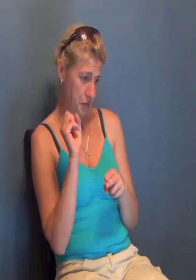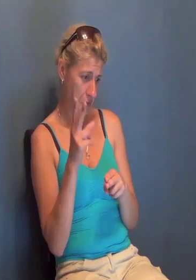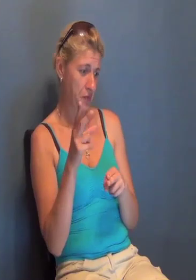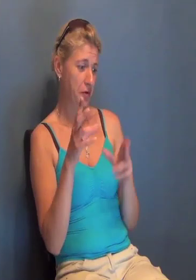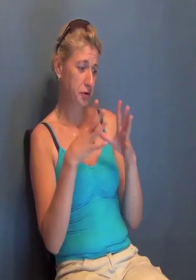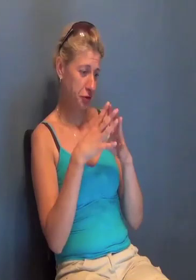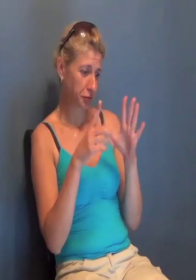Ok.